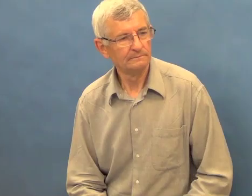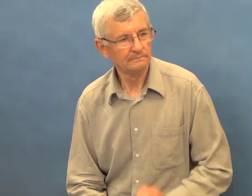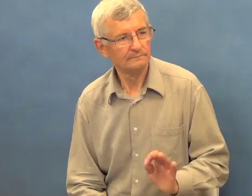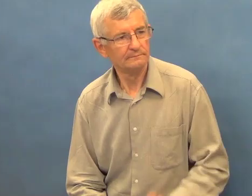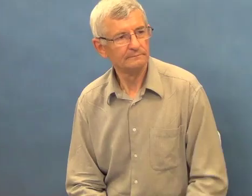Dobrze.